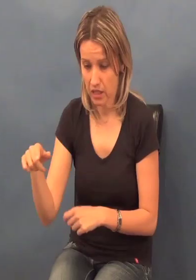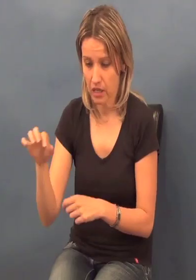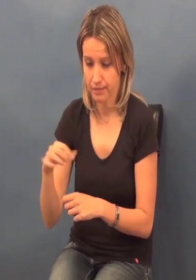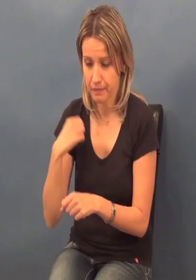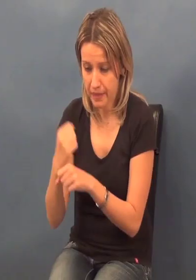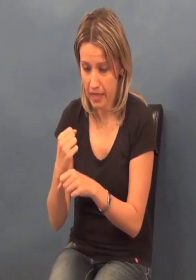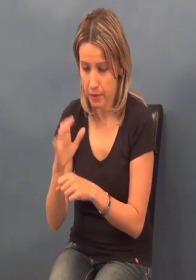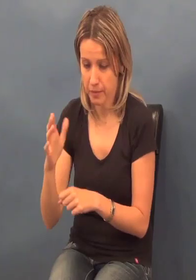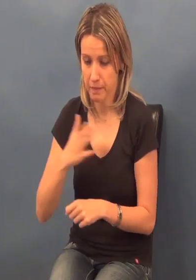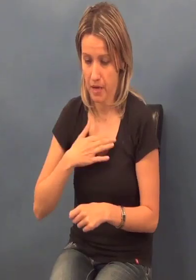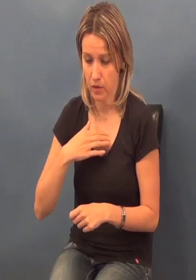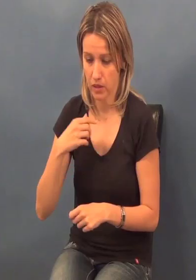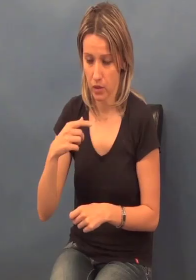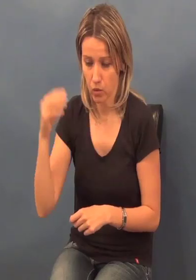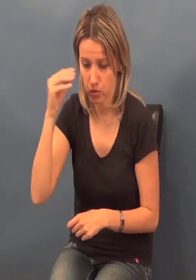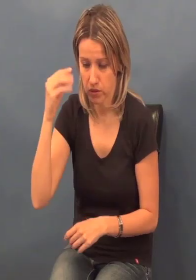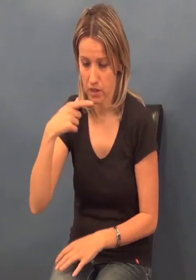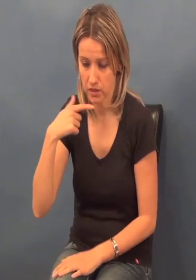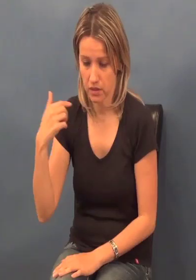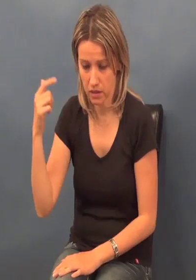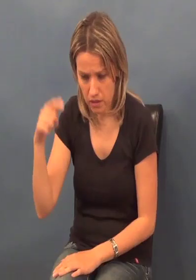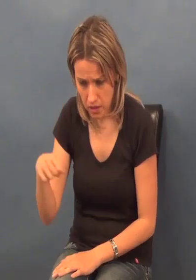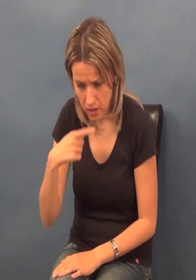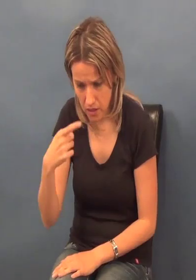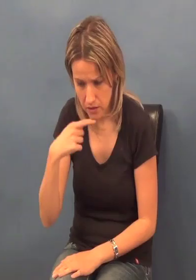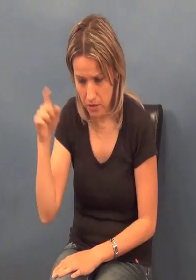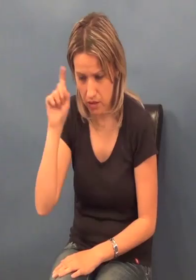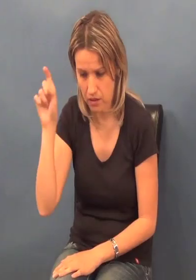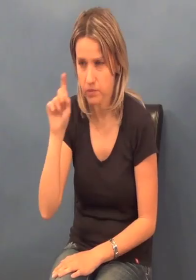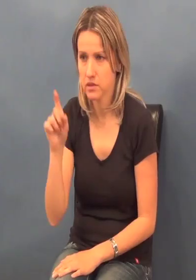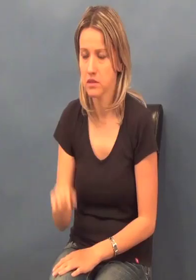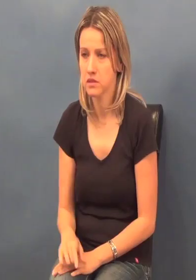Wtedy pracuję, a potem mam naukę języka... języka niemieckiego.